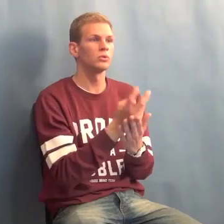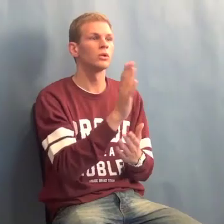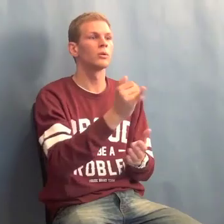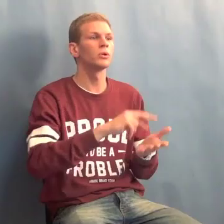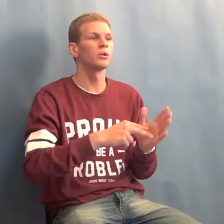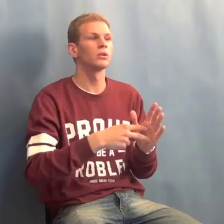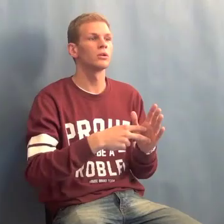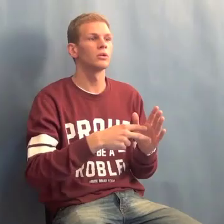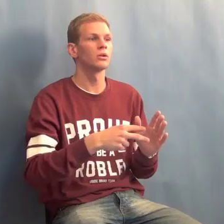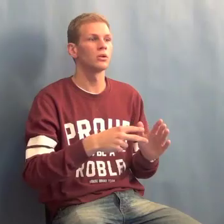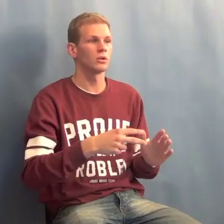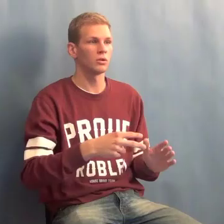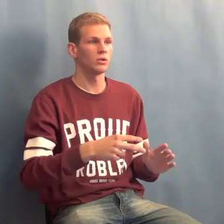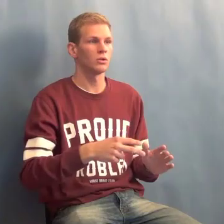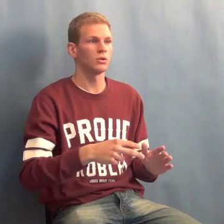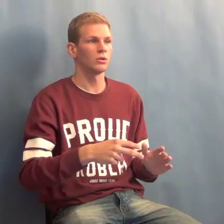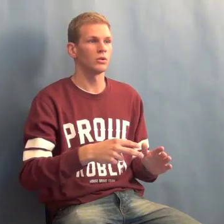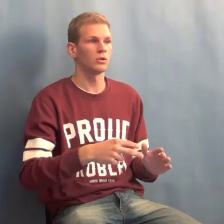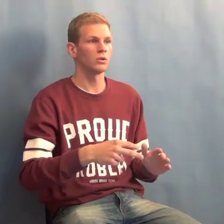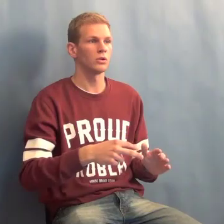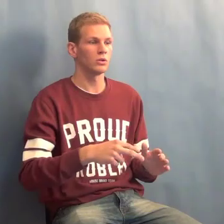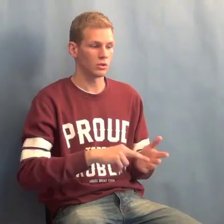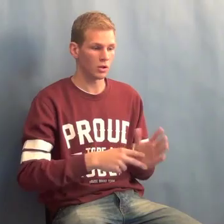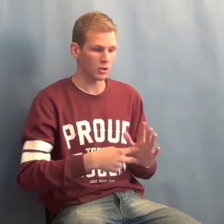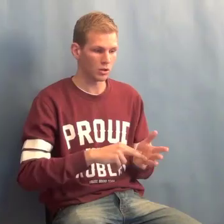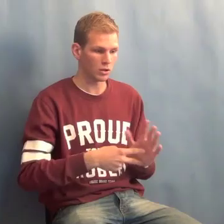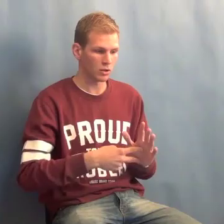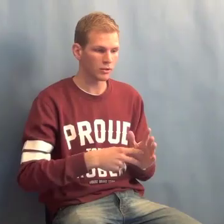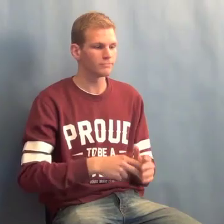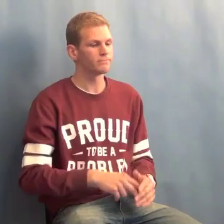Jakie masz plany?